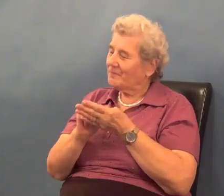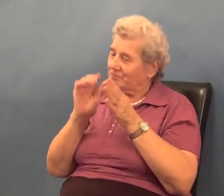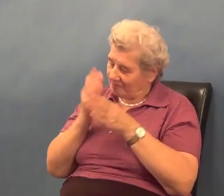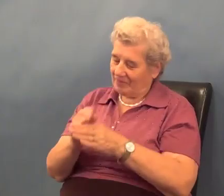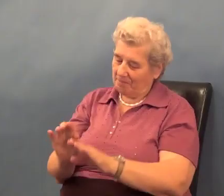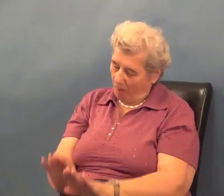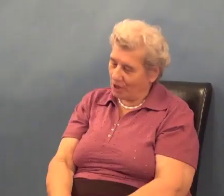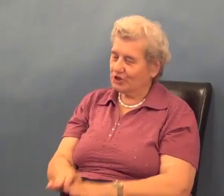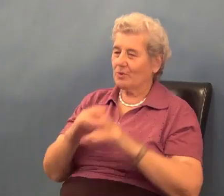Skończył i położył ją do kosza.